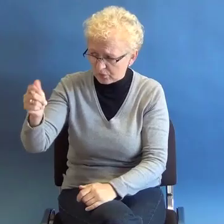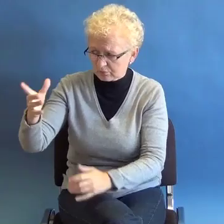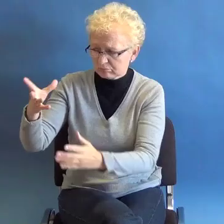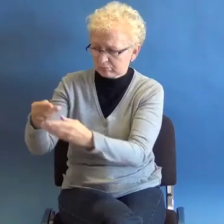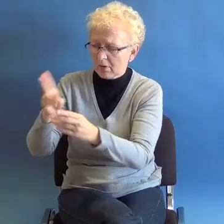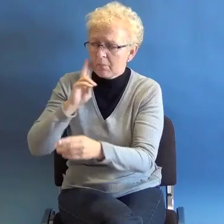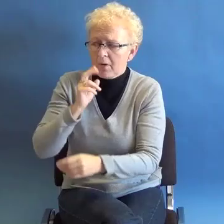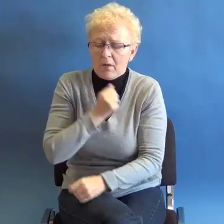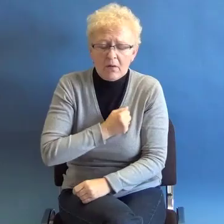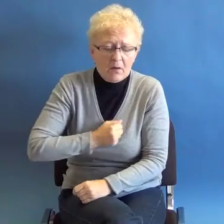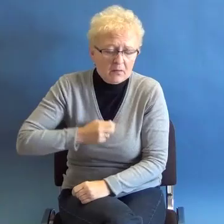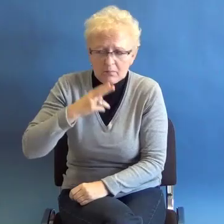Jego mama była bardzo smutna, martwiła się.